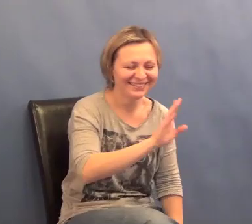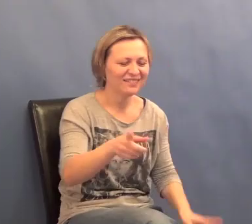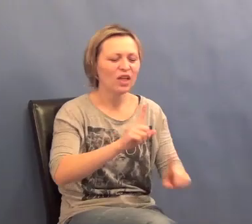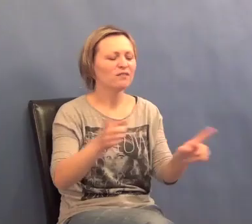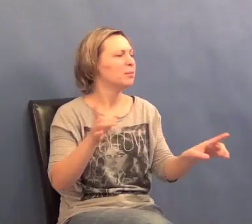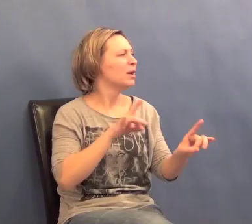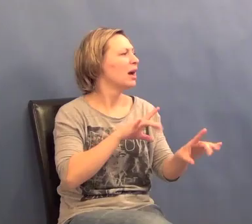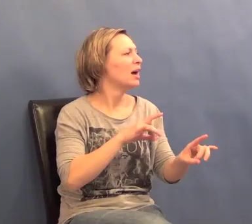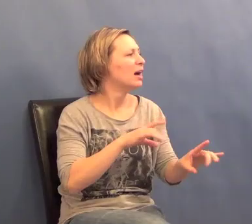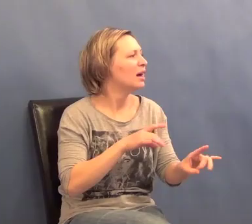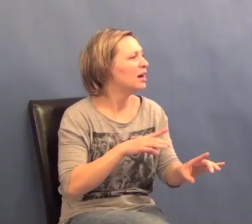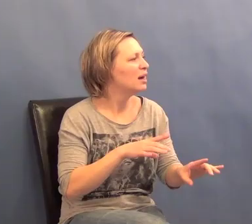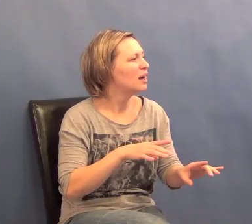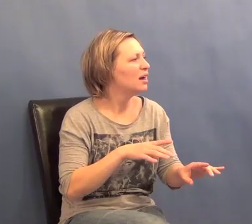Nie wolno biegać.